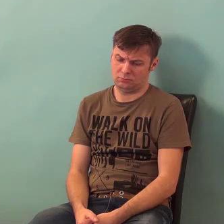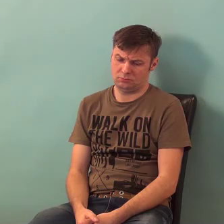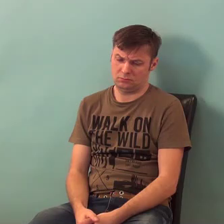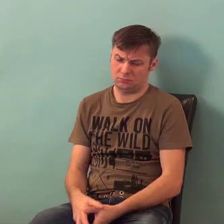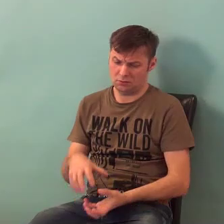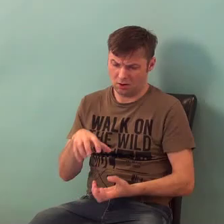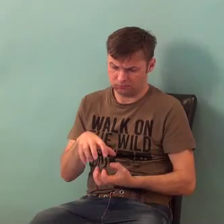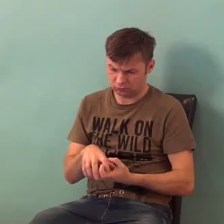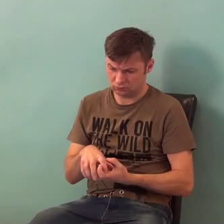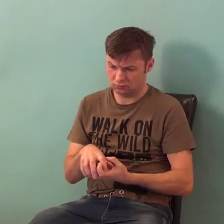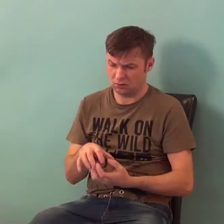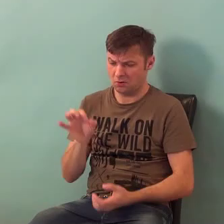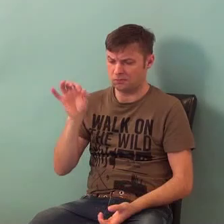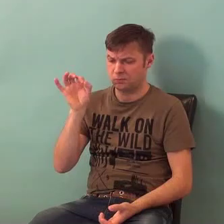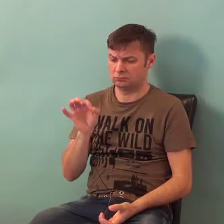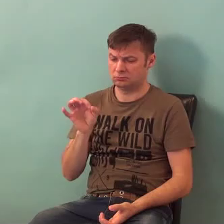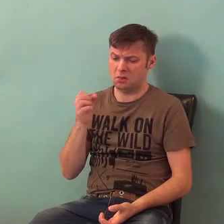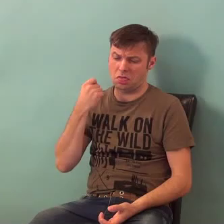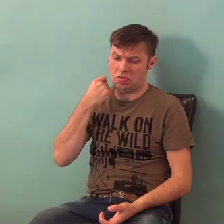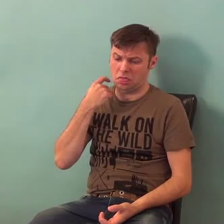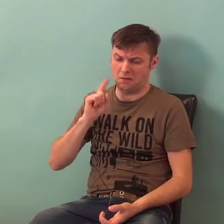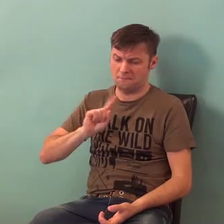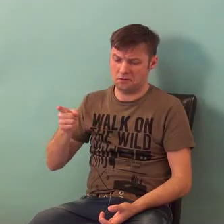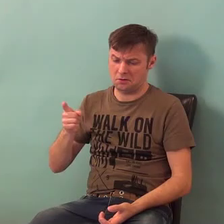Hamburger i coś z procentami, czyli alkohol - nie wolno.